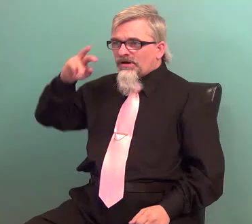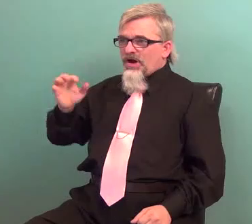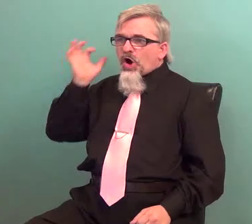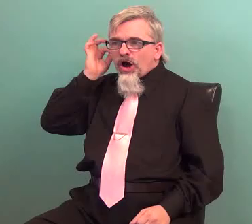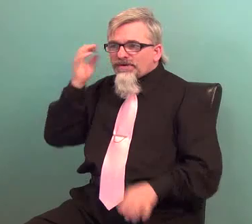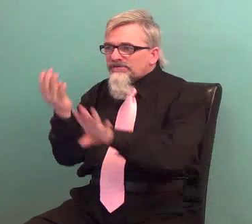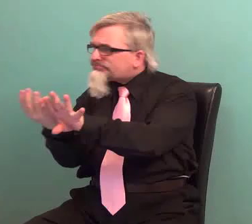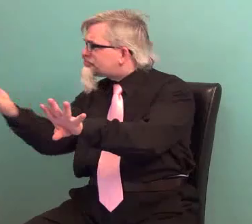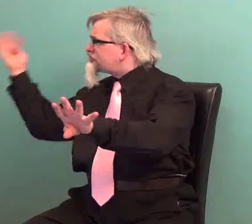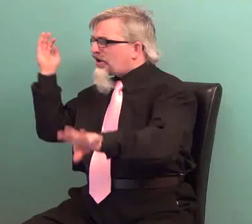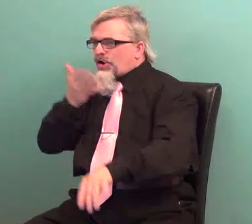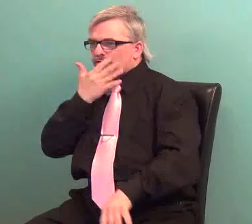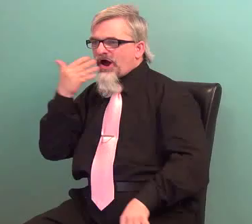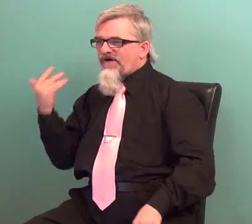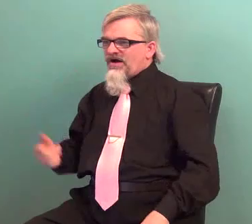Cała kolejka kolorowych kobiet.